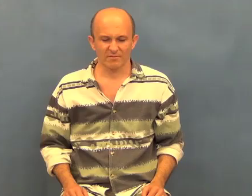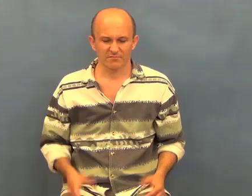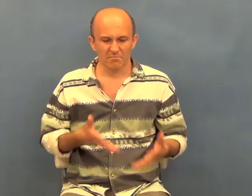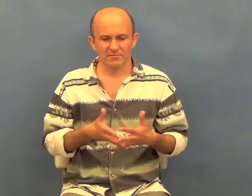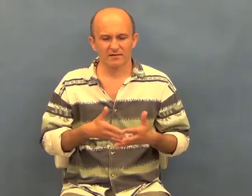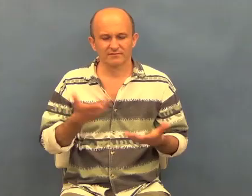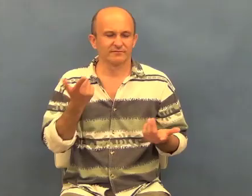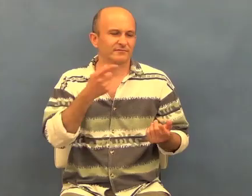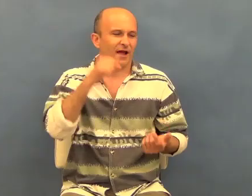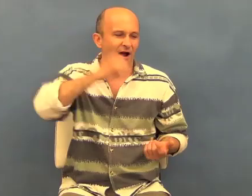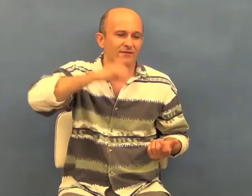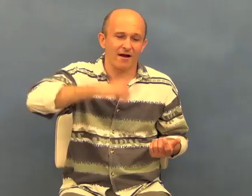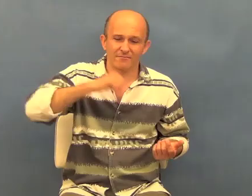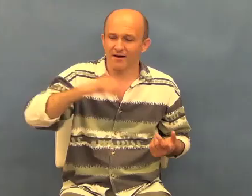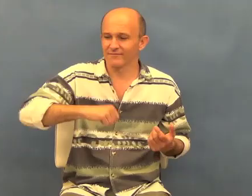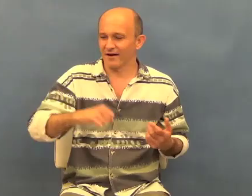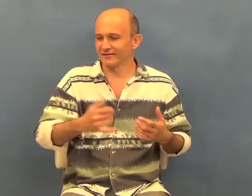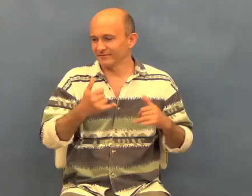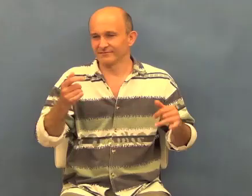Promieniowanie... Może to z bomby albo czegoś podobnego.